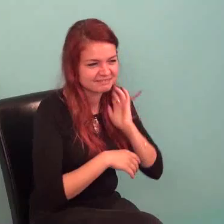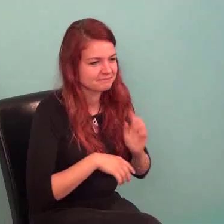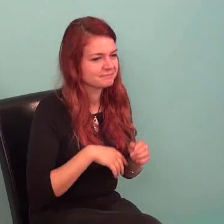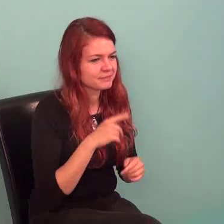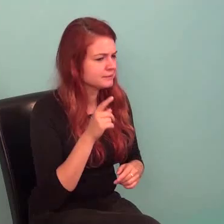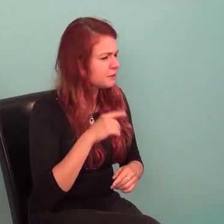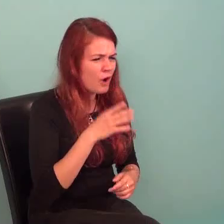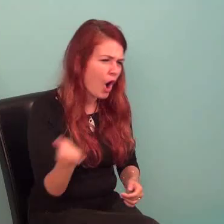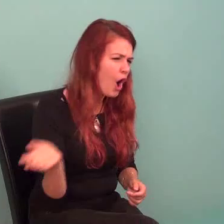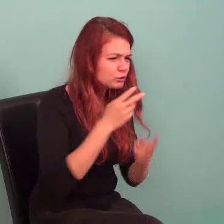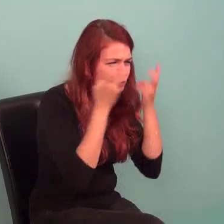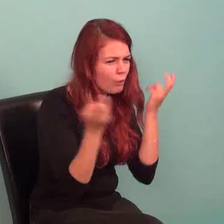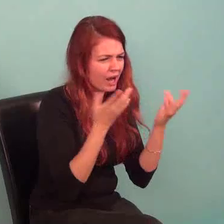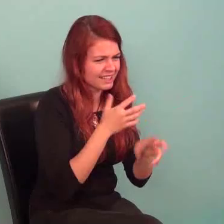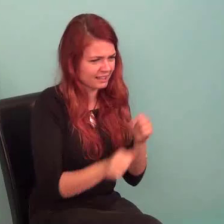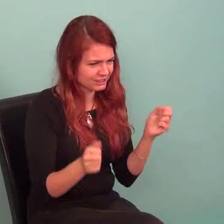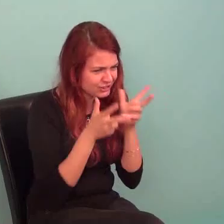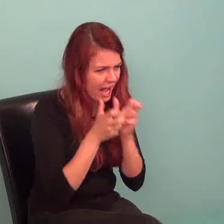Chłopiec mówi: "Chodź, idziemy poszukać gdzie jest żaba".